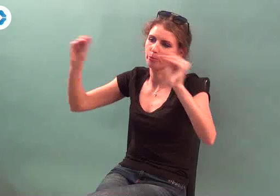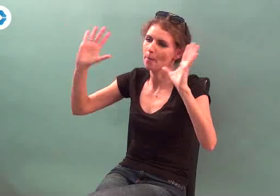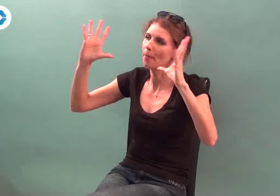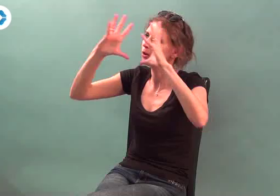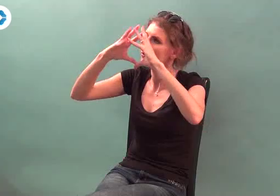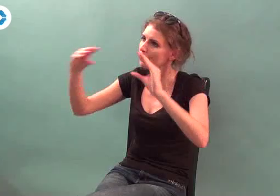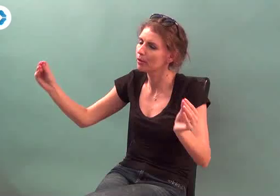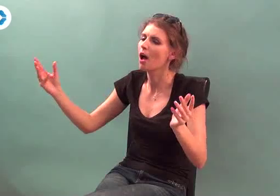Wszystko ucichło.